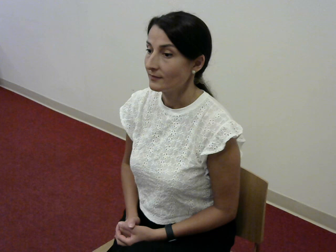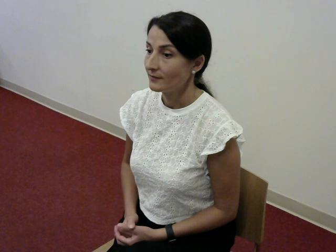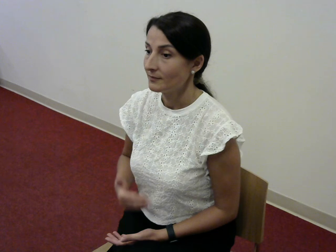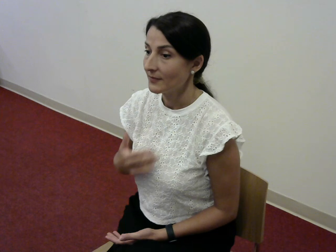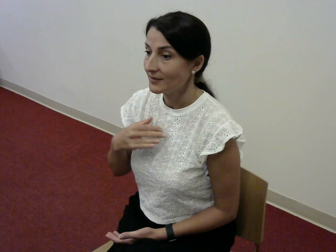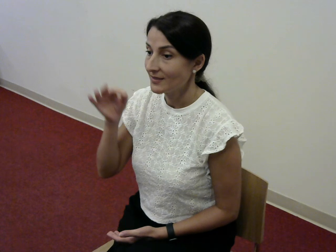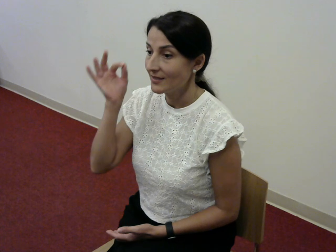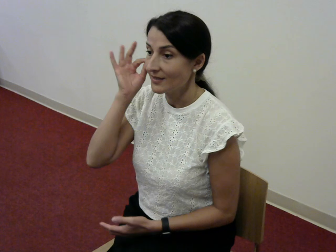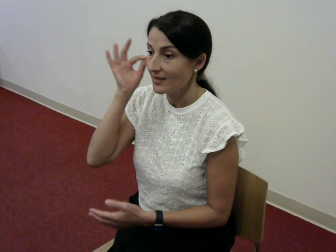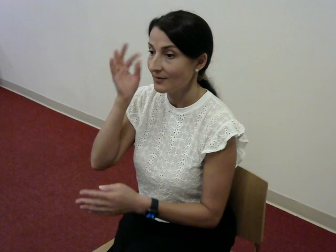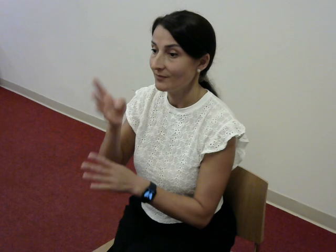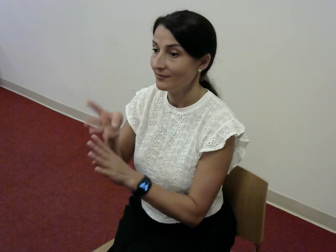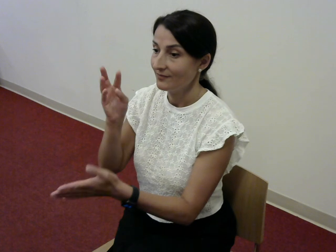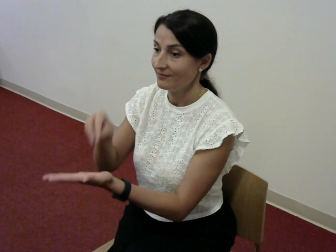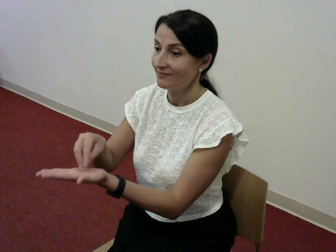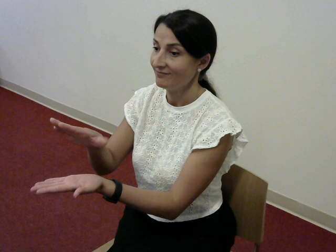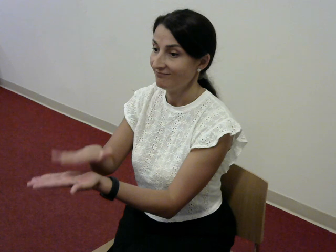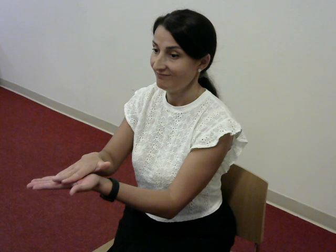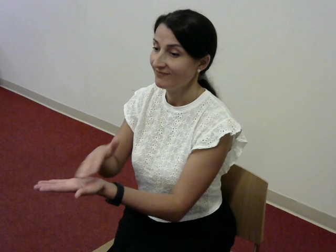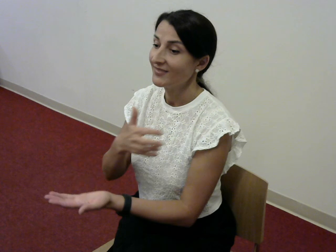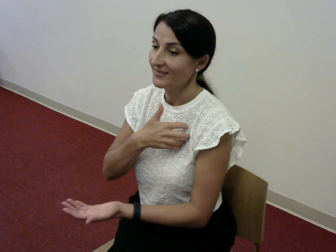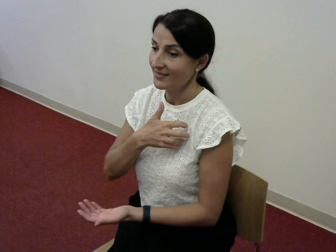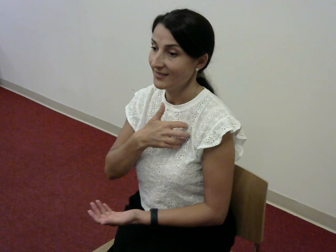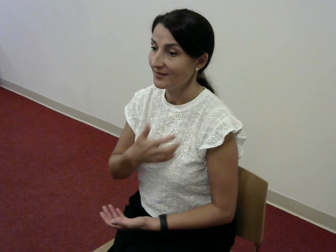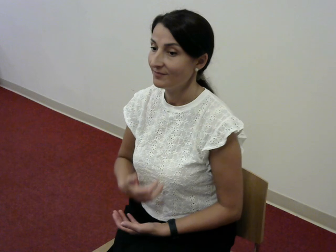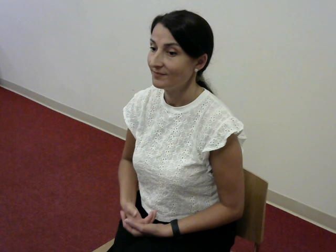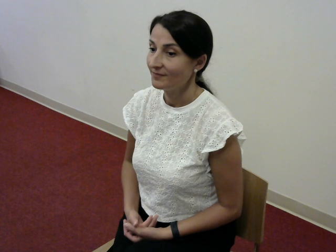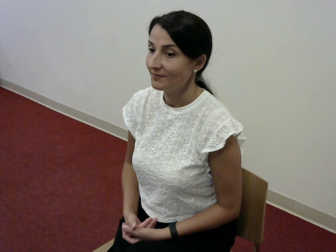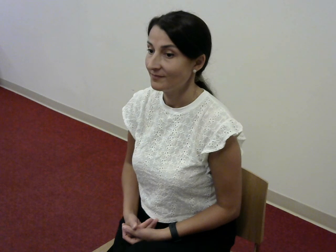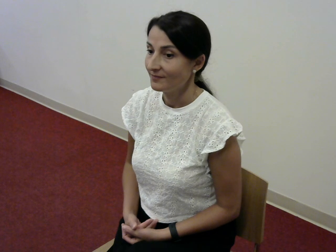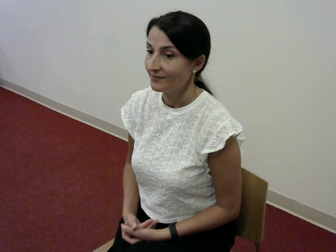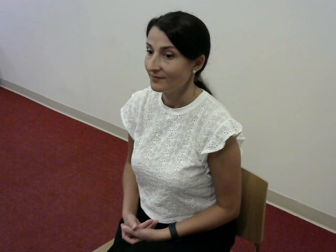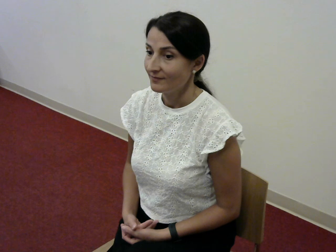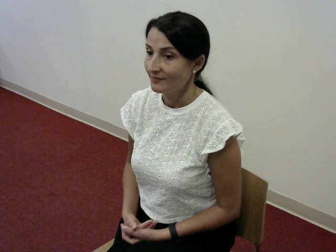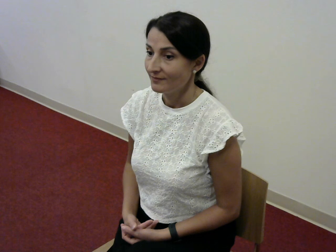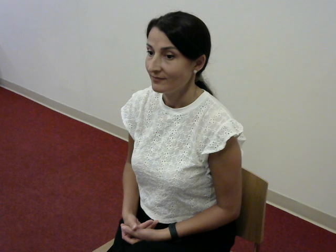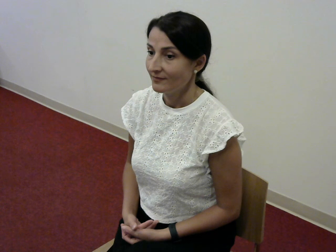Mən həkimin qəbuluna yazılmaq istəyirəm